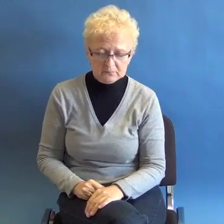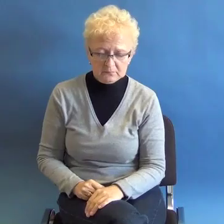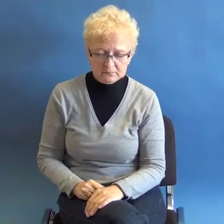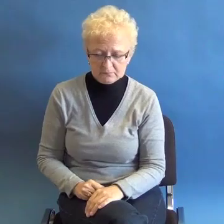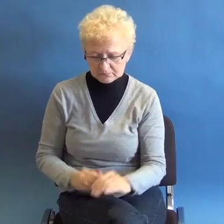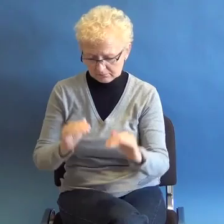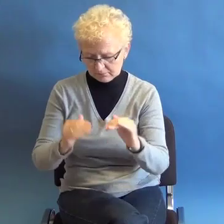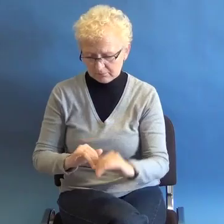Niskie, tak.